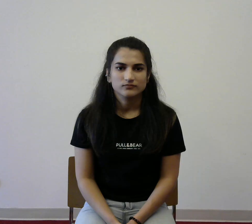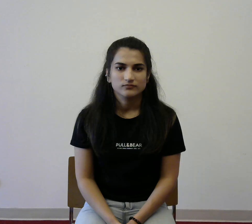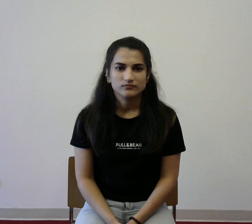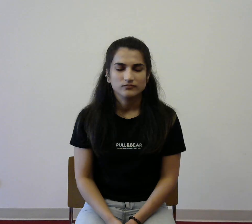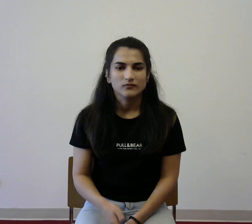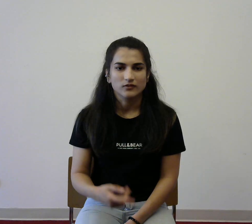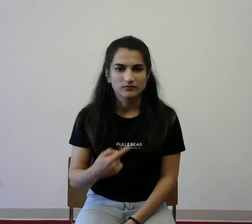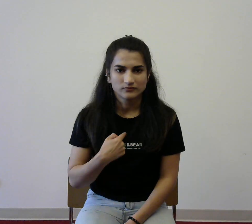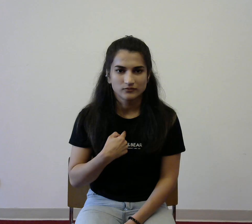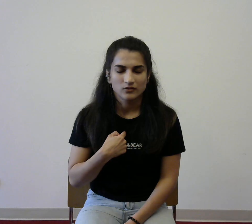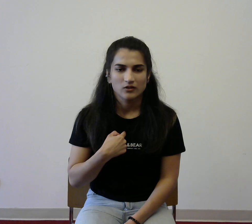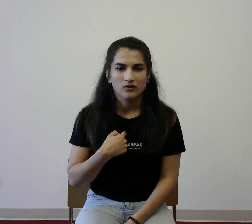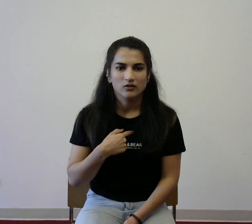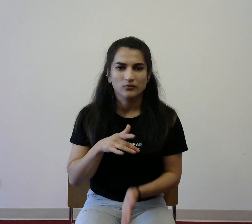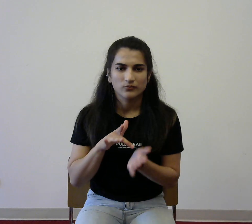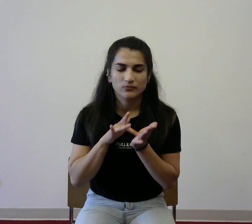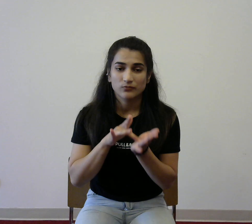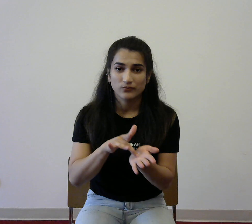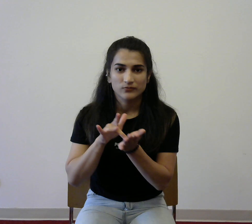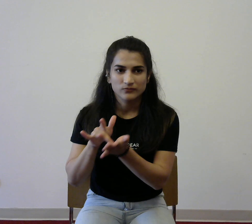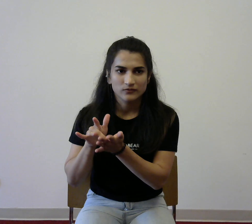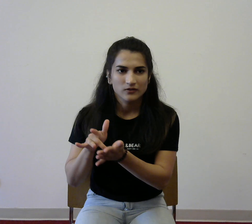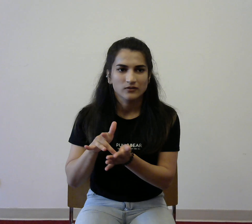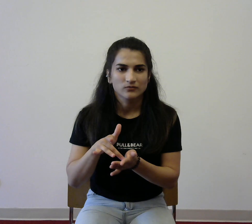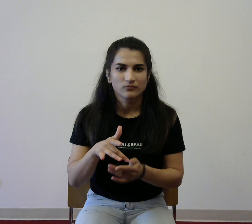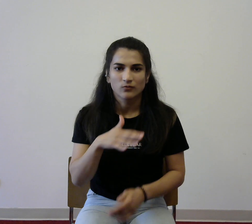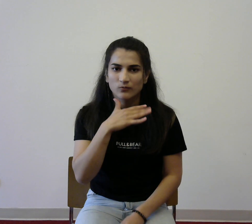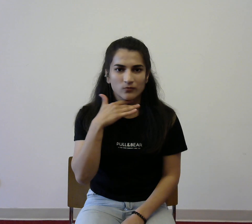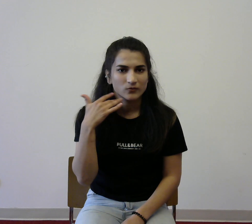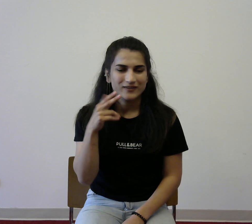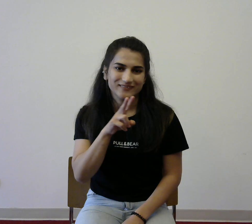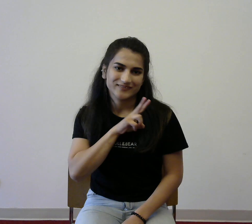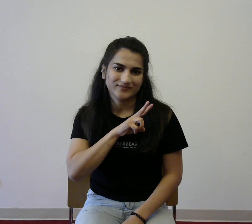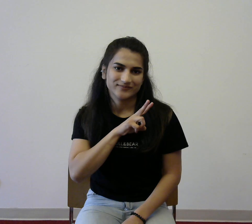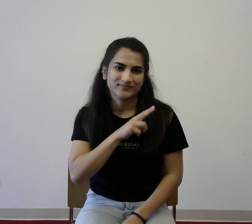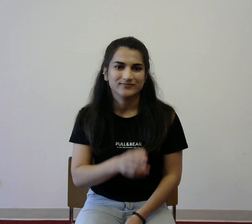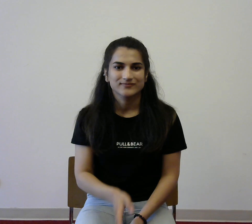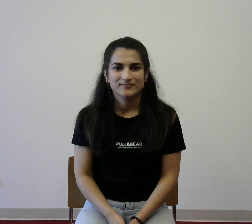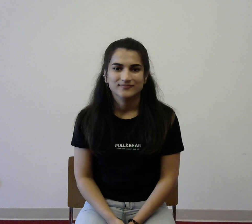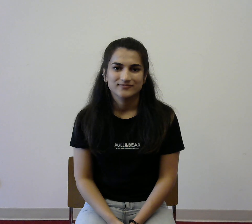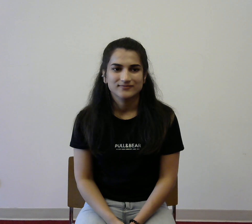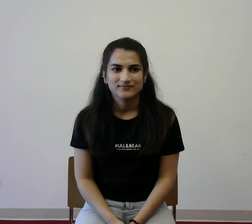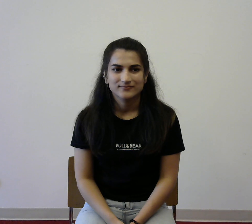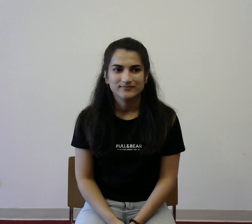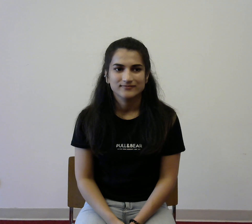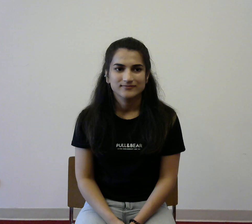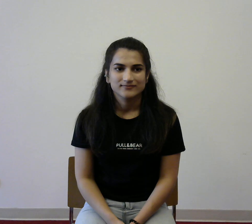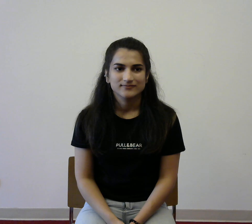Mən səyahət etməyi çox sevirəm